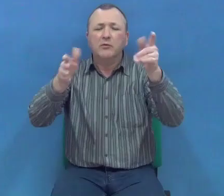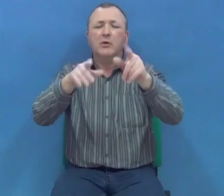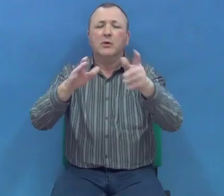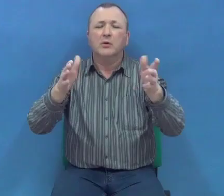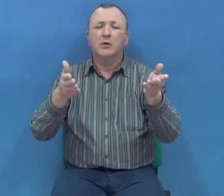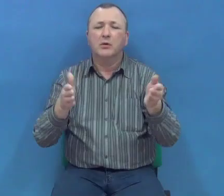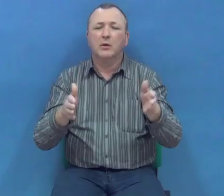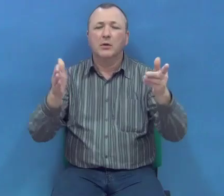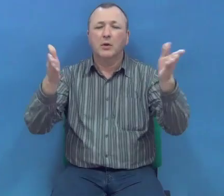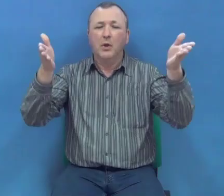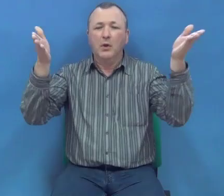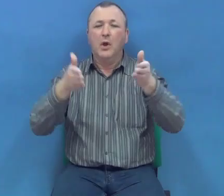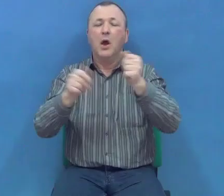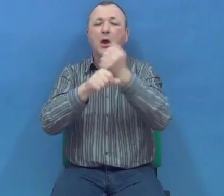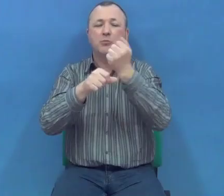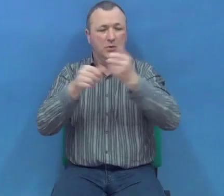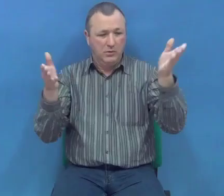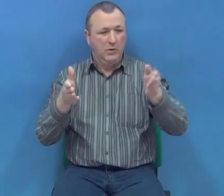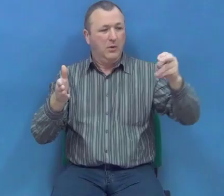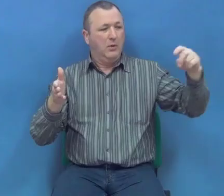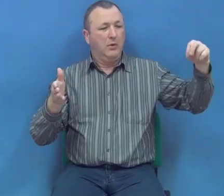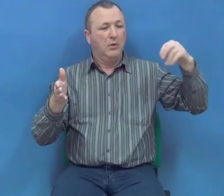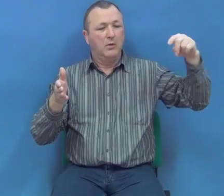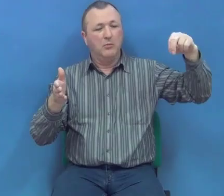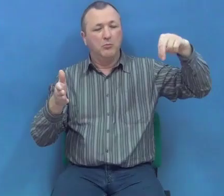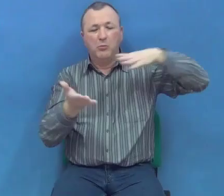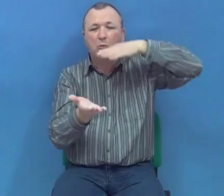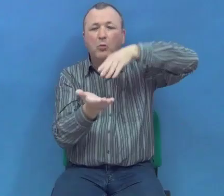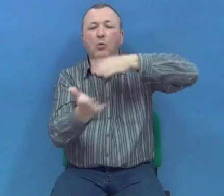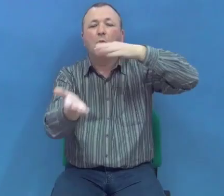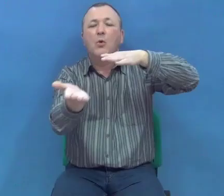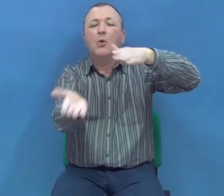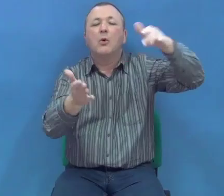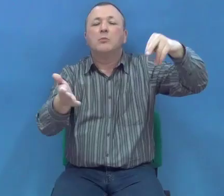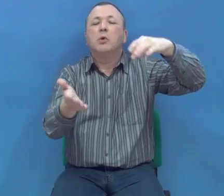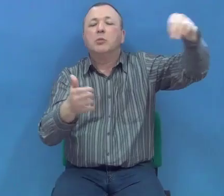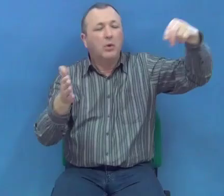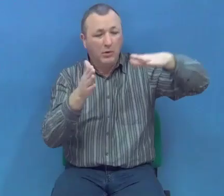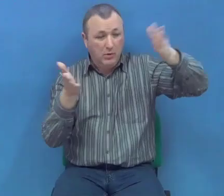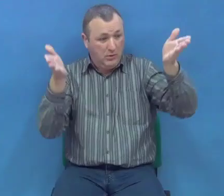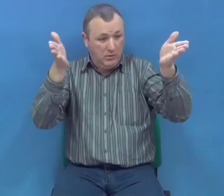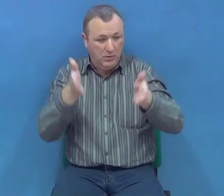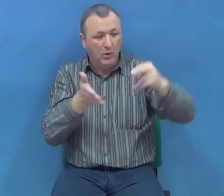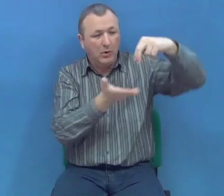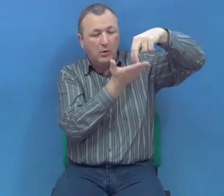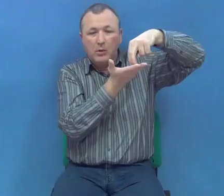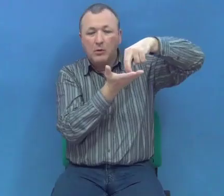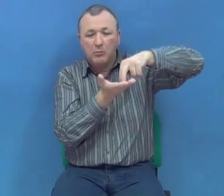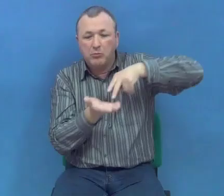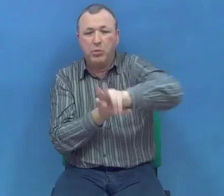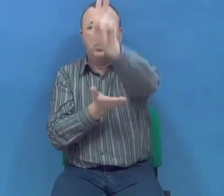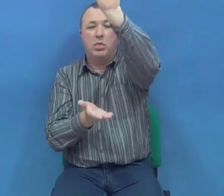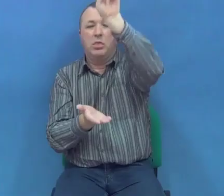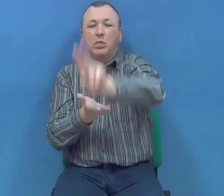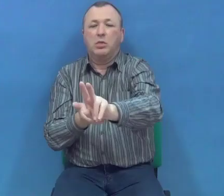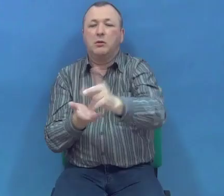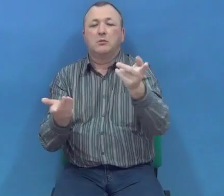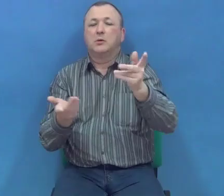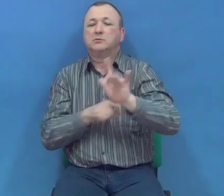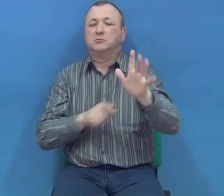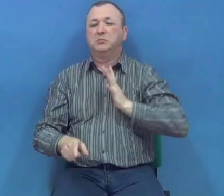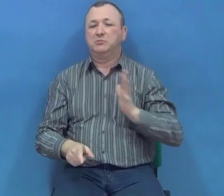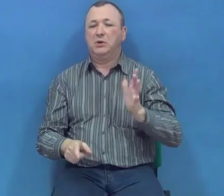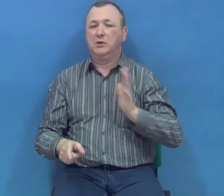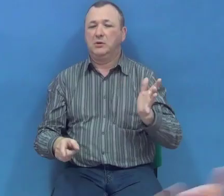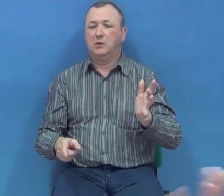Wiesz, jak jest kamienny wąwóz, to jak ktoś spróbuje tam wejść to może się poślizgnąć i tam wpaść, więc jest niebezpiecznie.